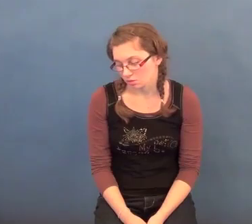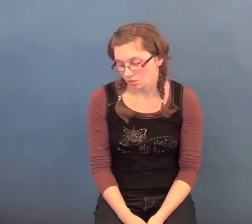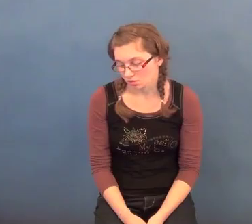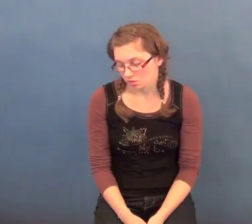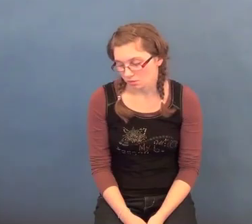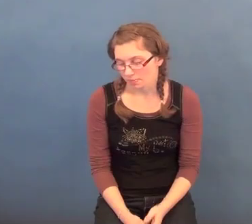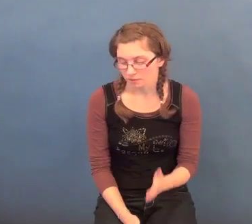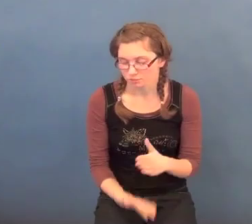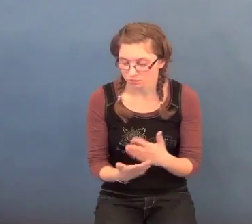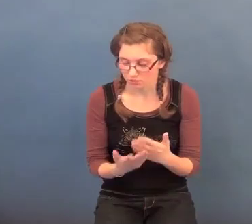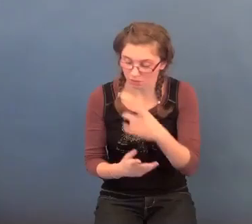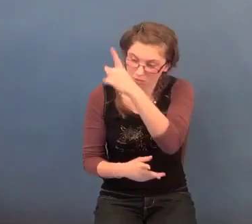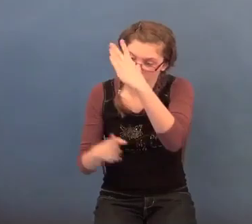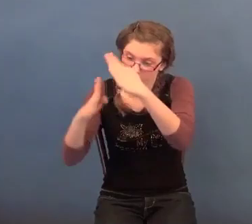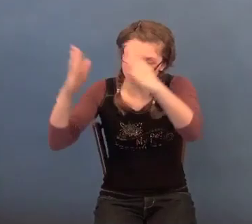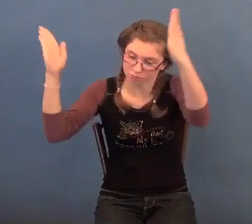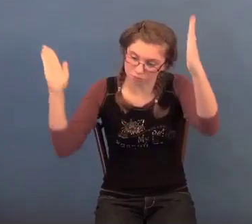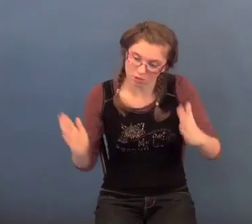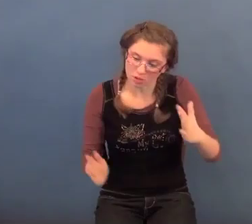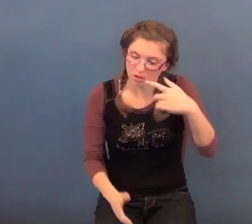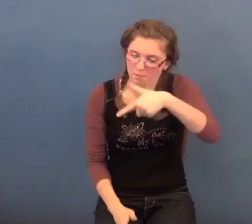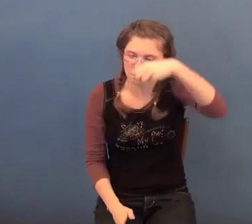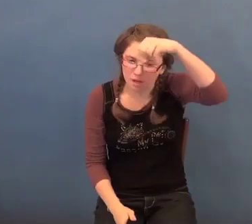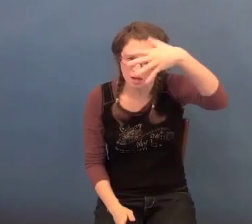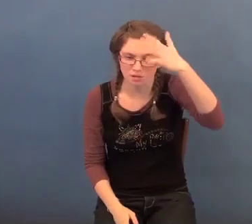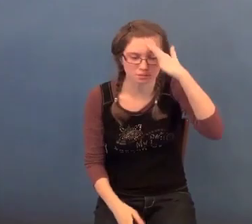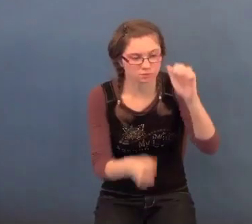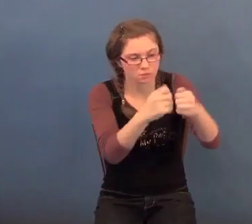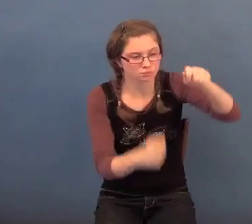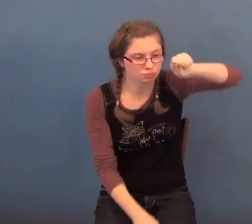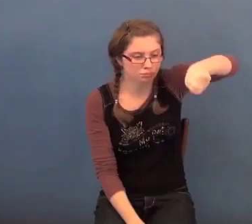Na przykład w domu jest prysznic, wiesz, taki otwierany na klucz.